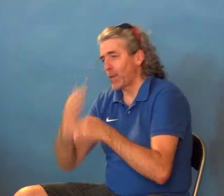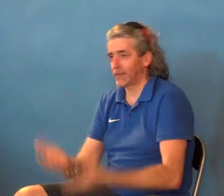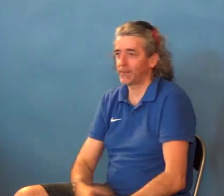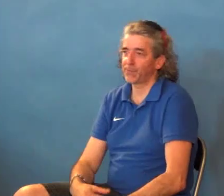Wieczorem.